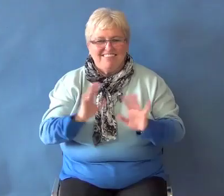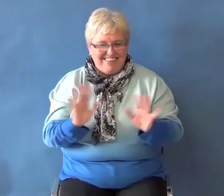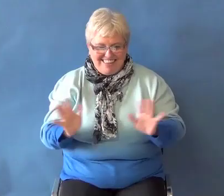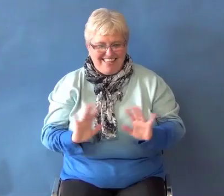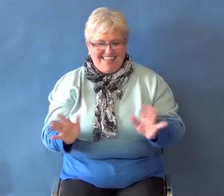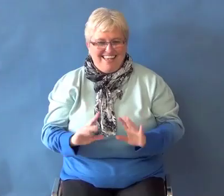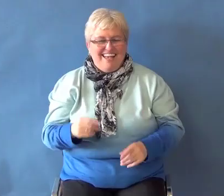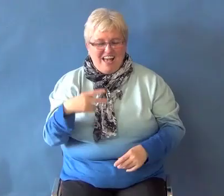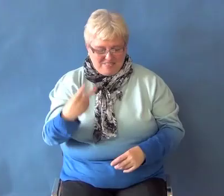Nie strzelać.